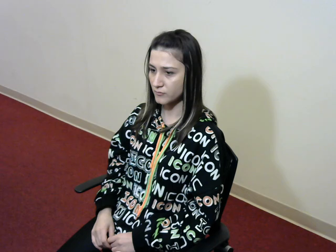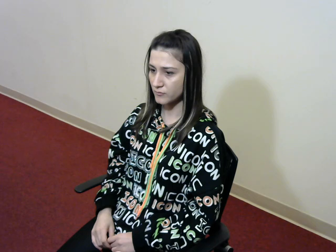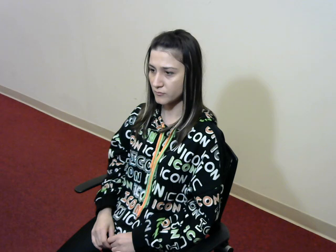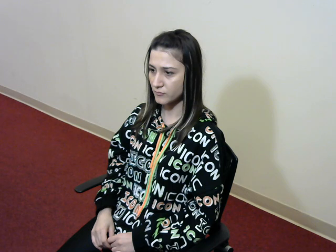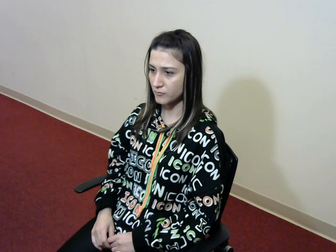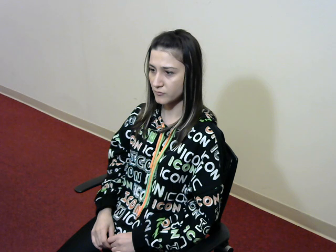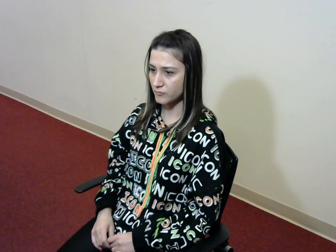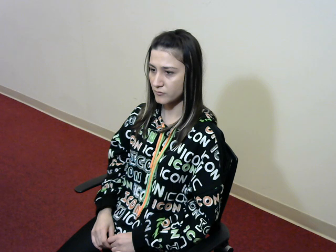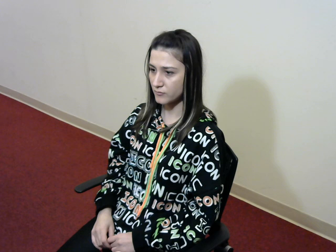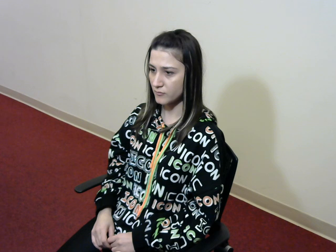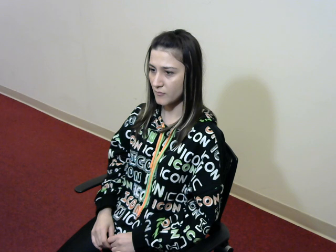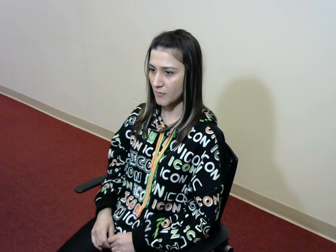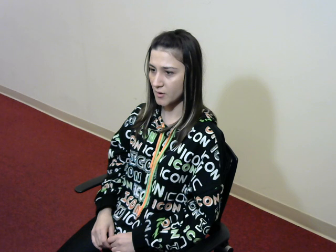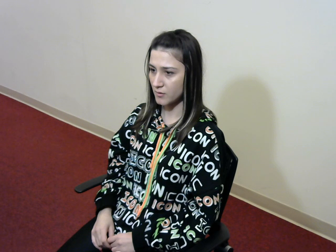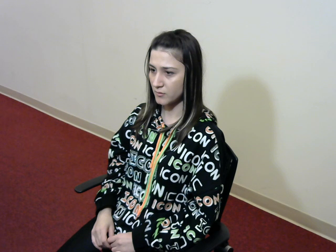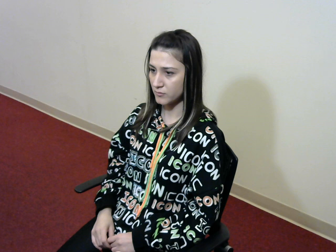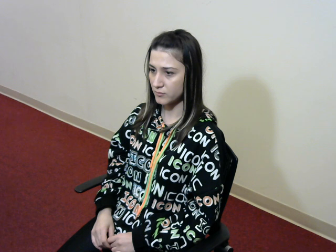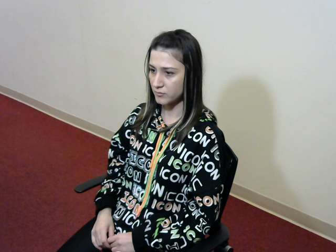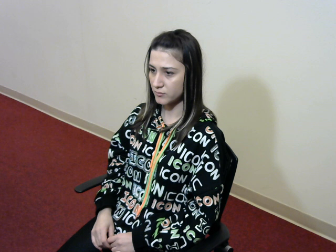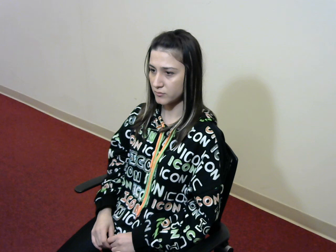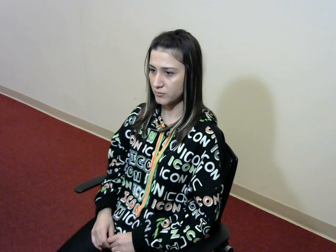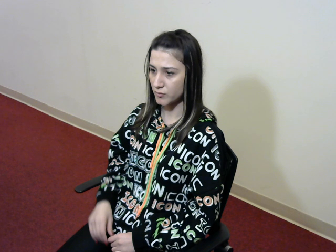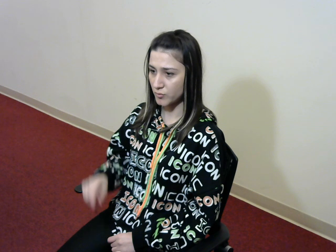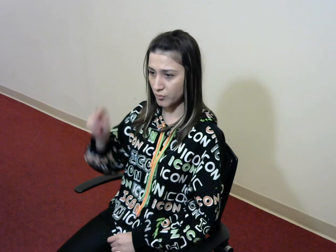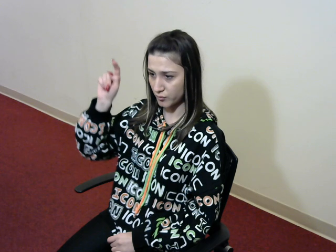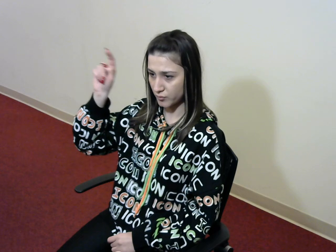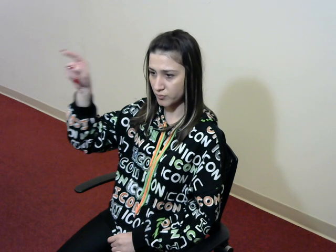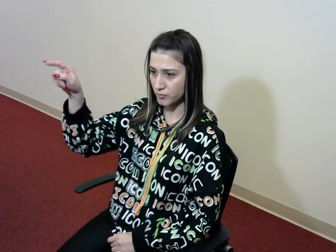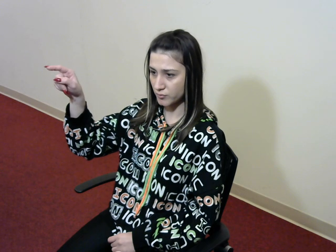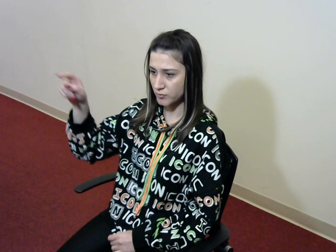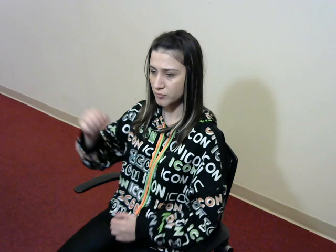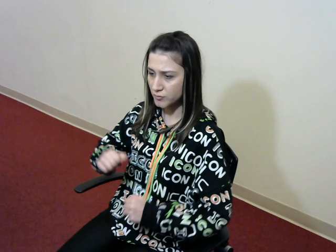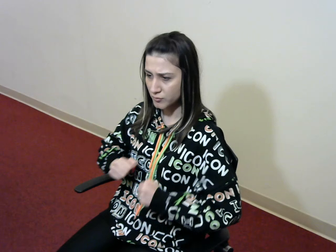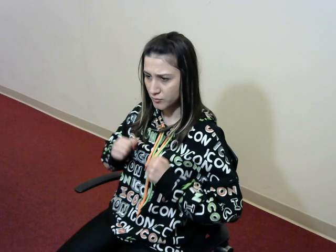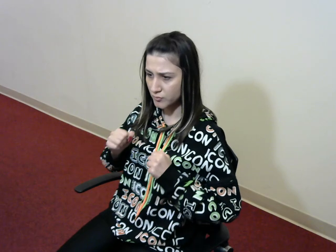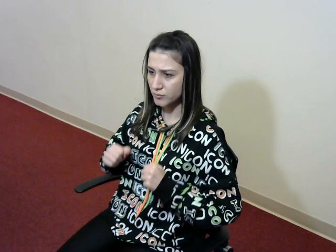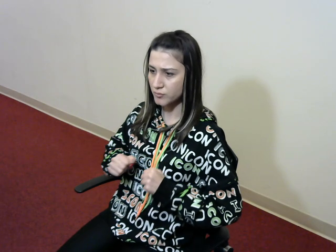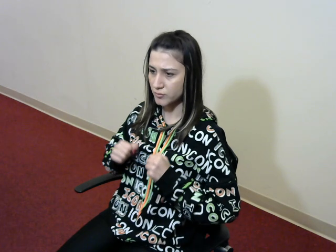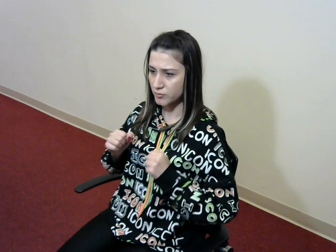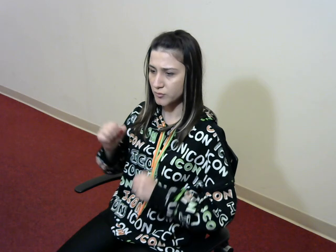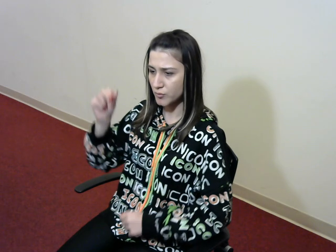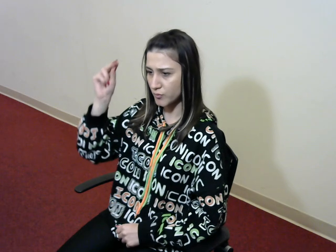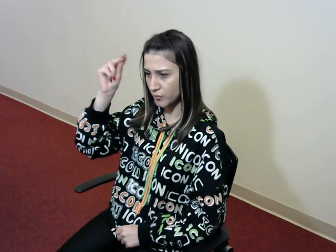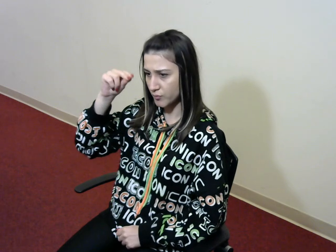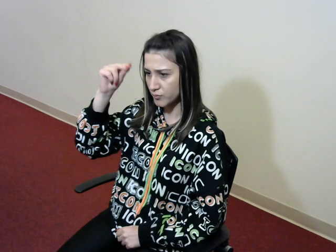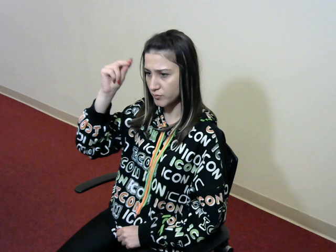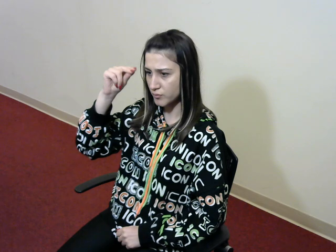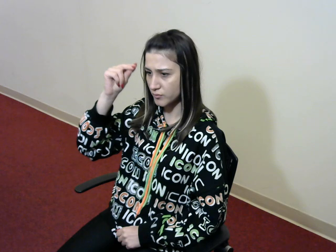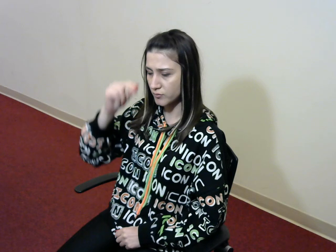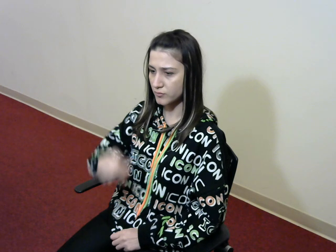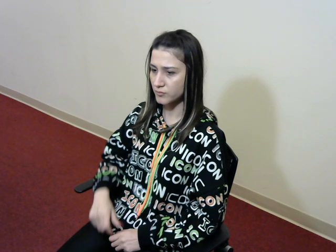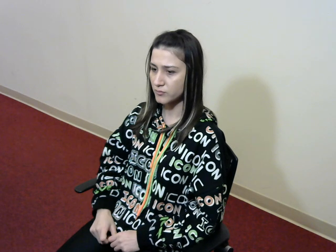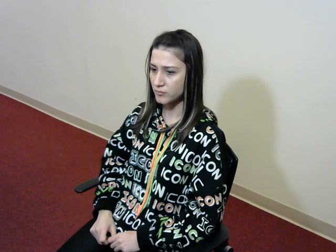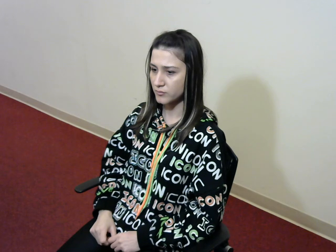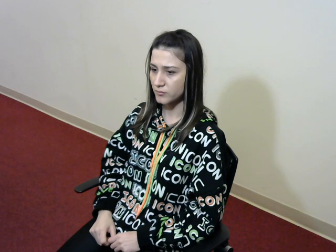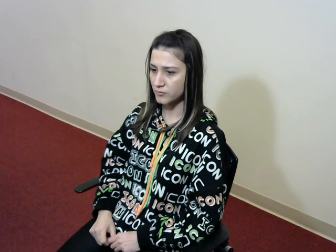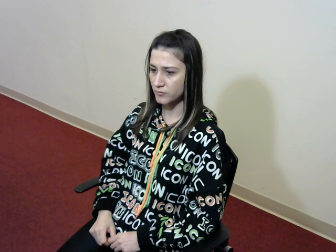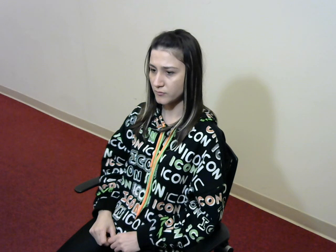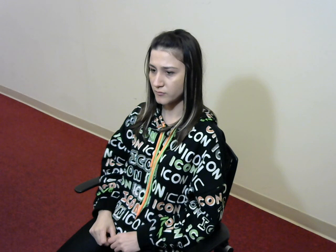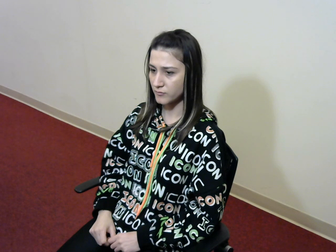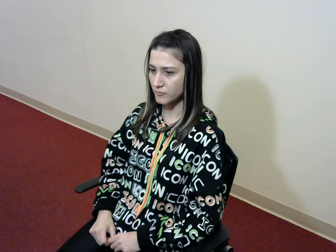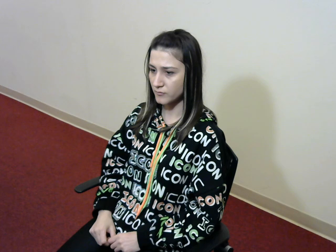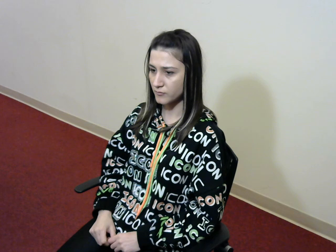O çalışqan şagirddir